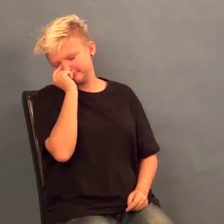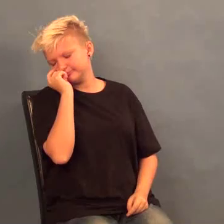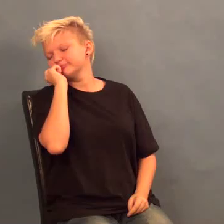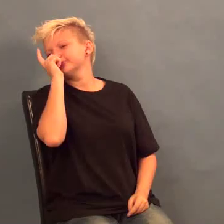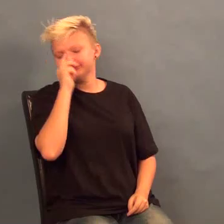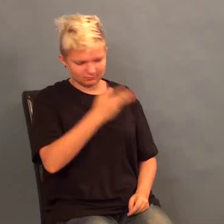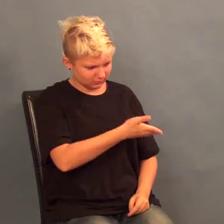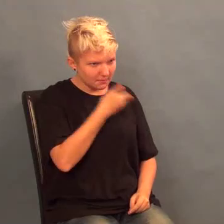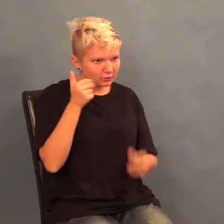Chłopiec i pies zobaczyli, że żaby nie ma.